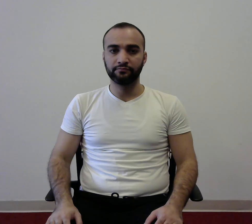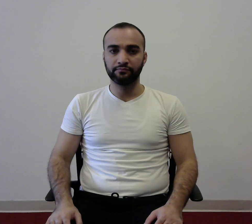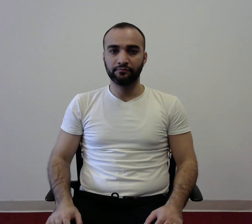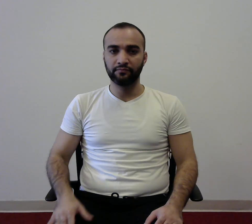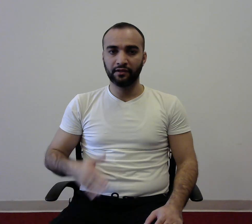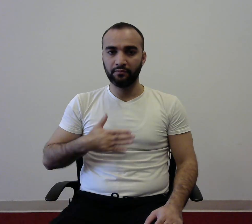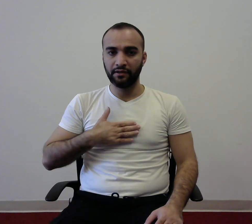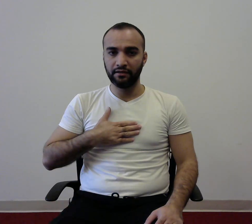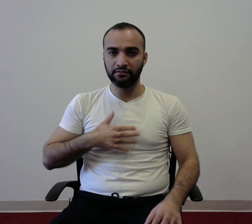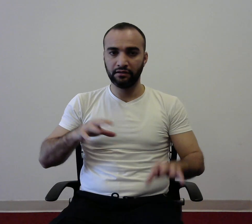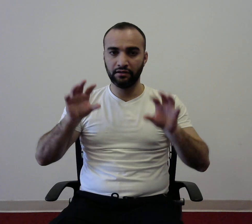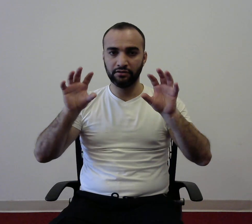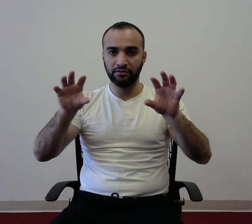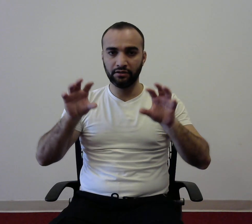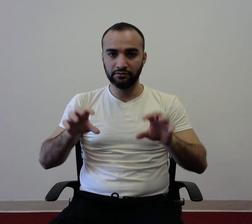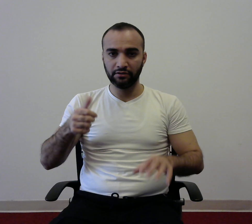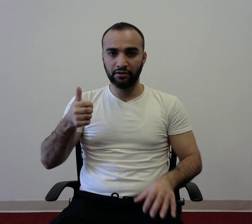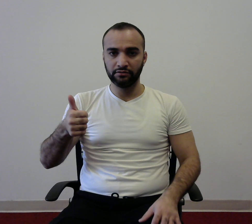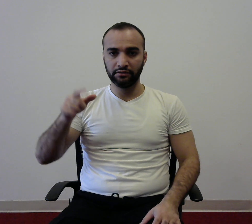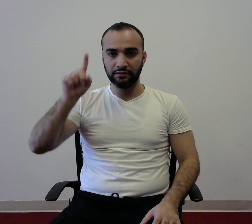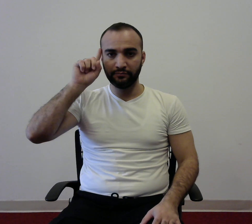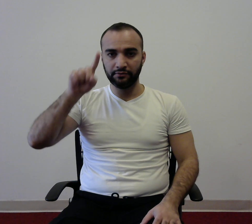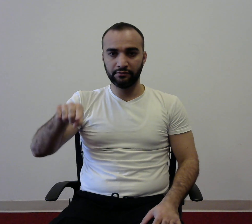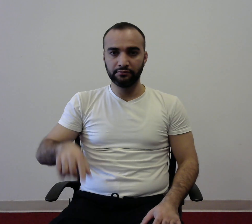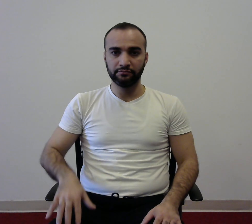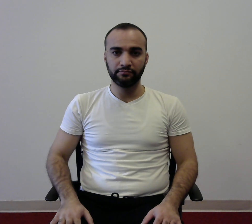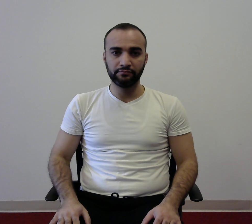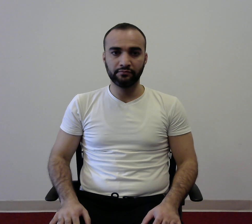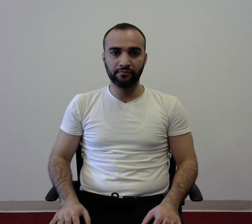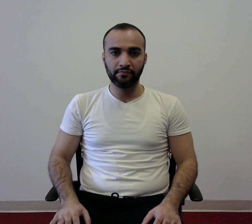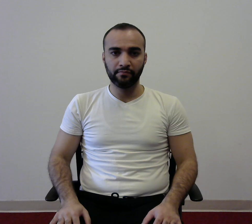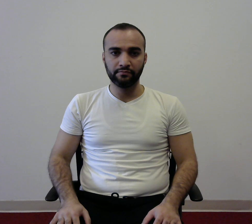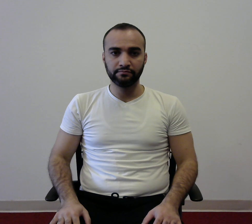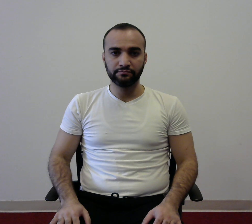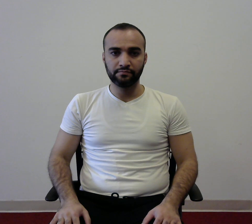Mən qanunvericiliyi yaxşı bilirəm